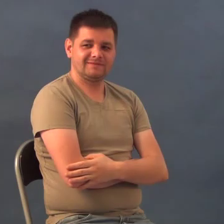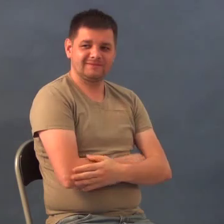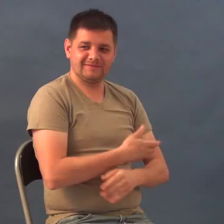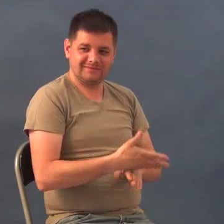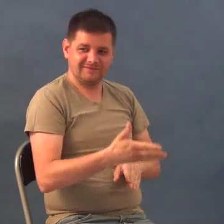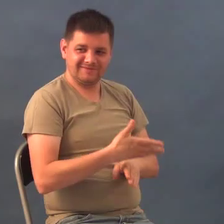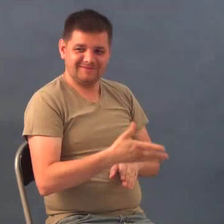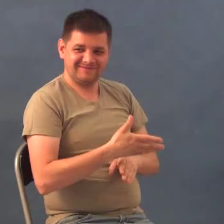Dalej?